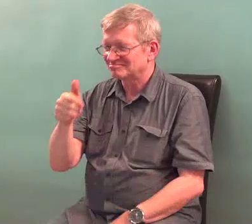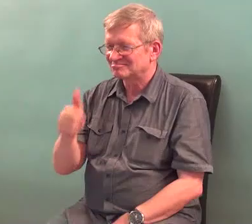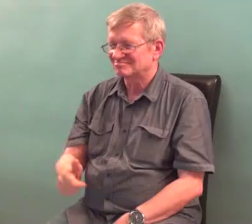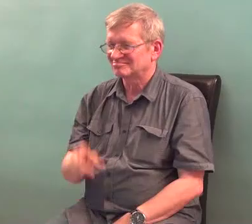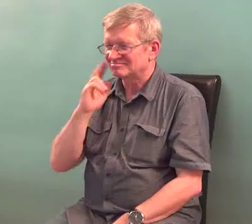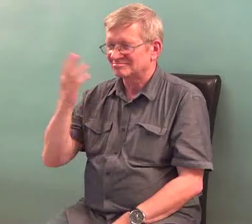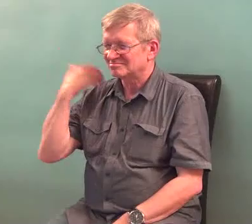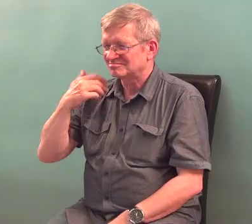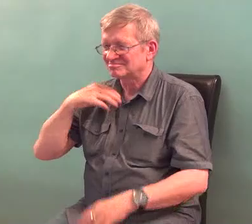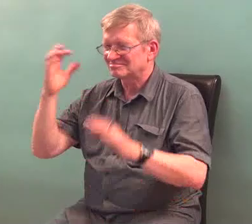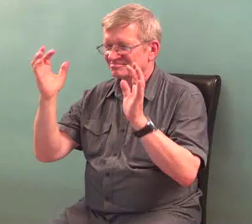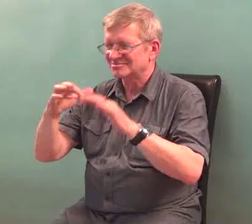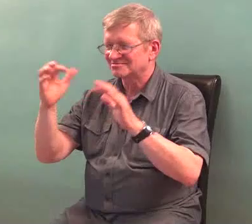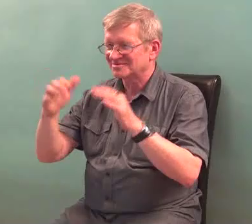Kiedyś dużo Głuchych tam chodziło.